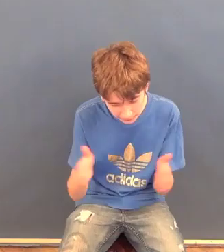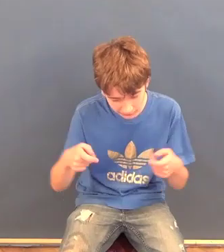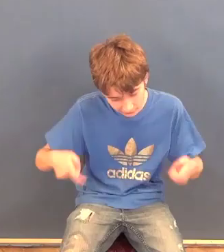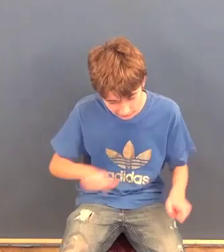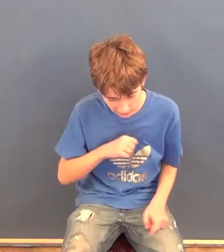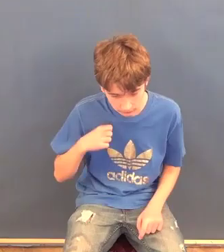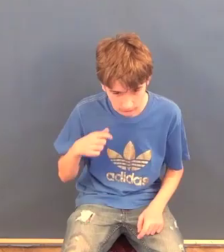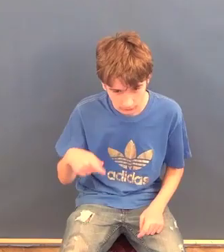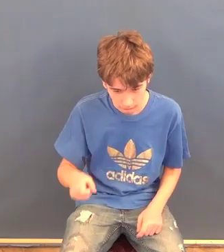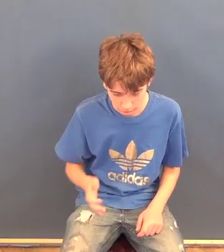Siedzi się w nim samemu.